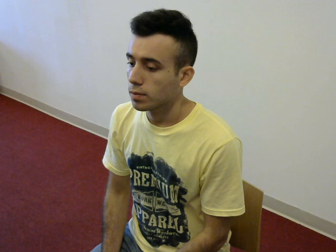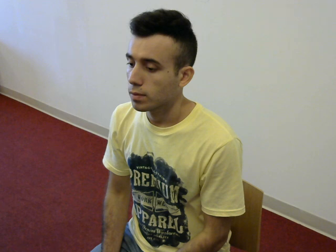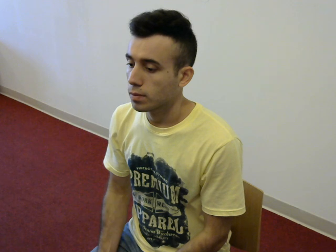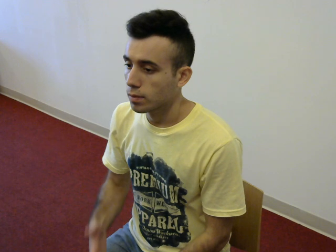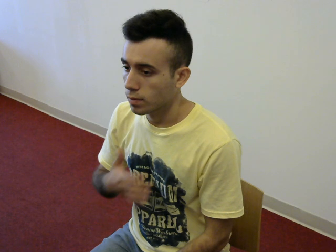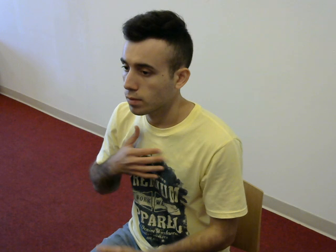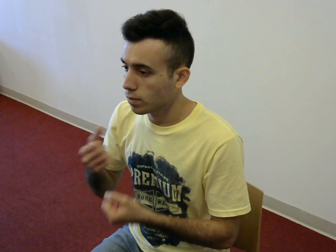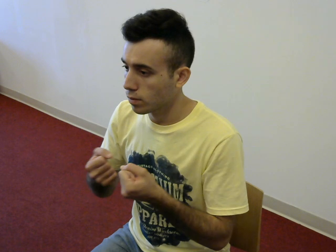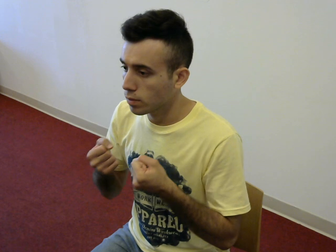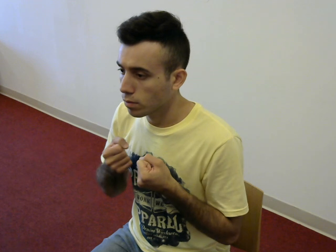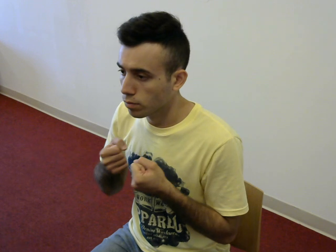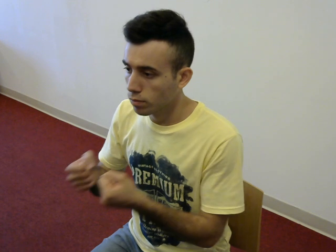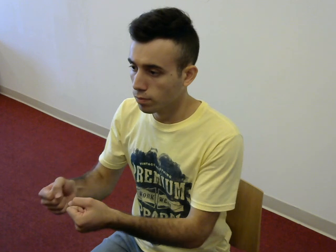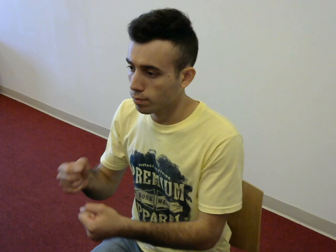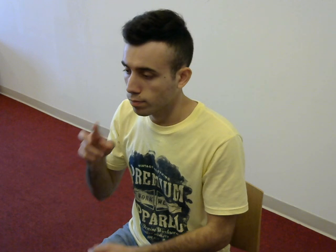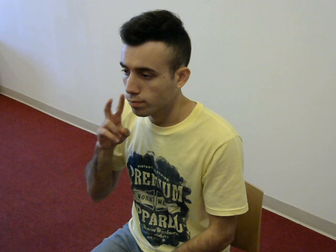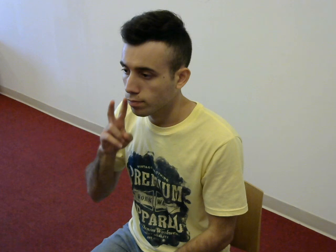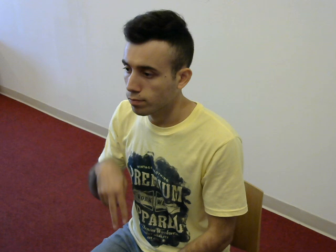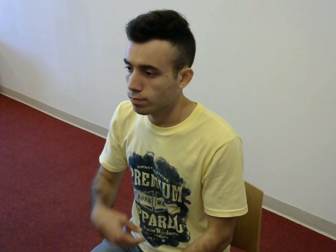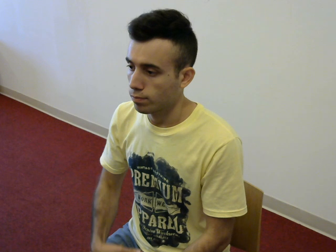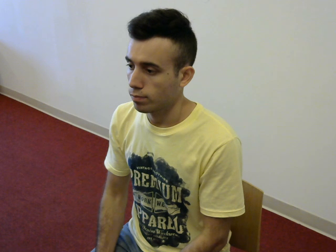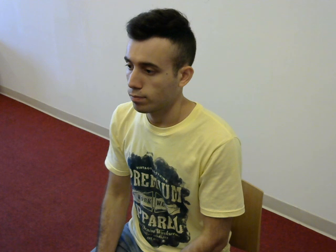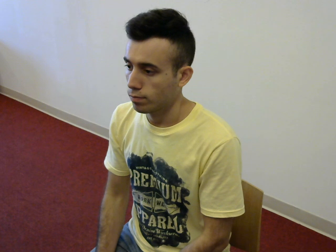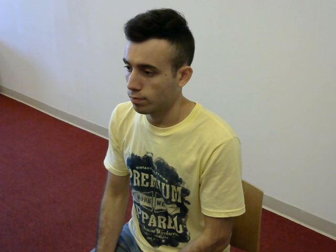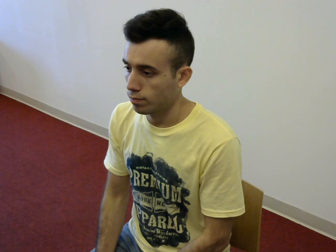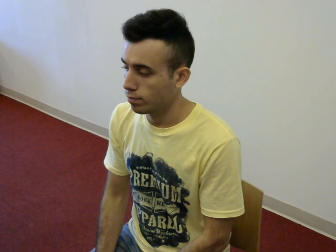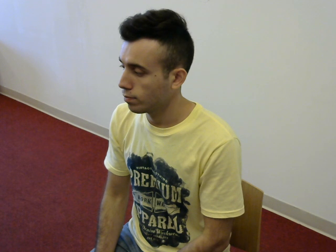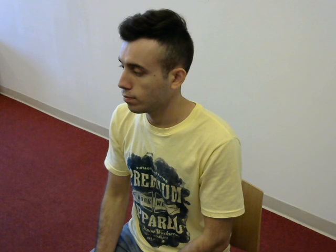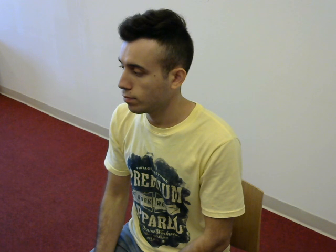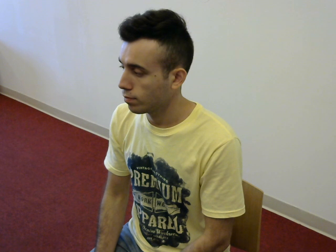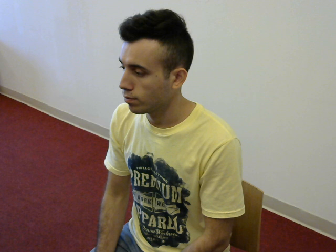Mən avtomobil sürə bilmirəm